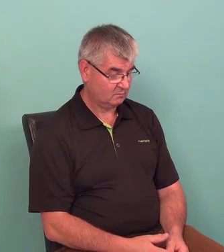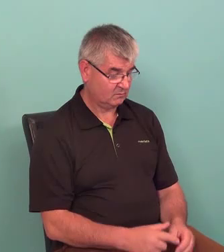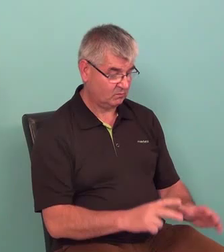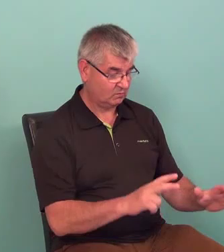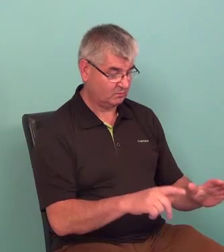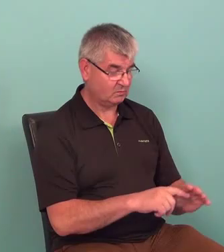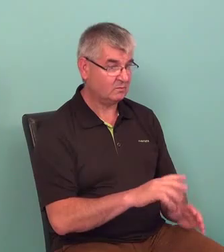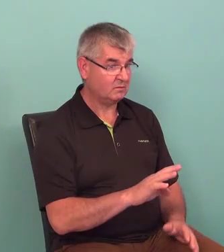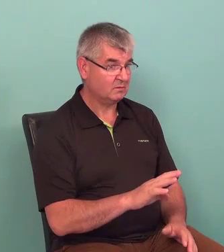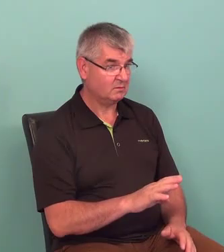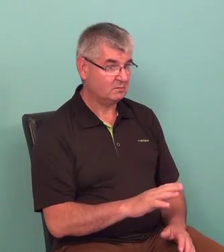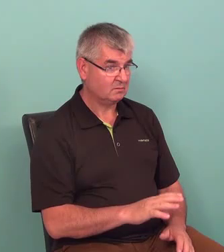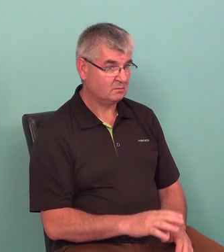Od ósmej do czwartej.